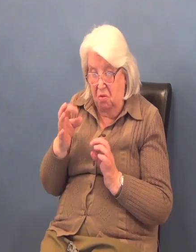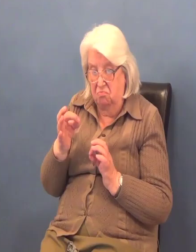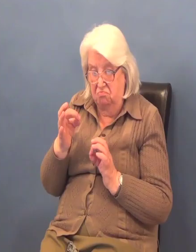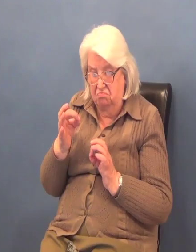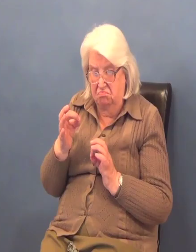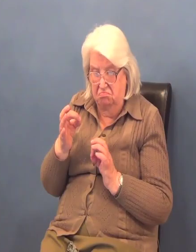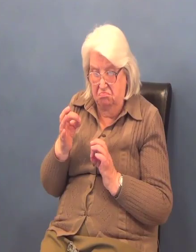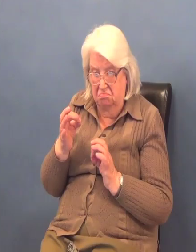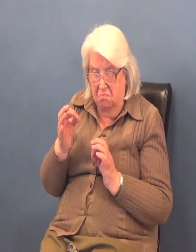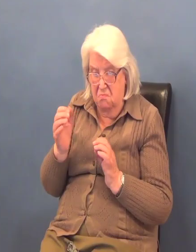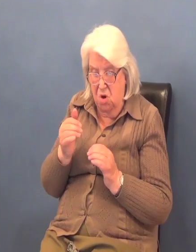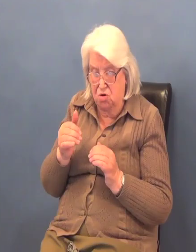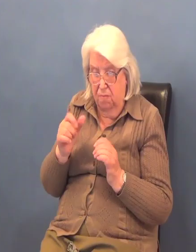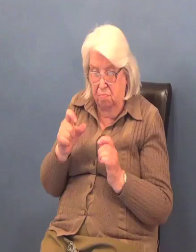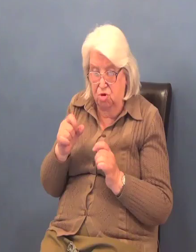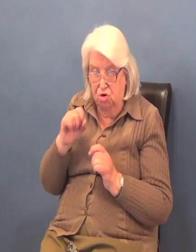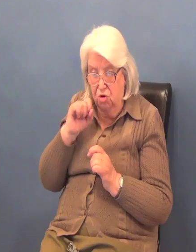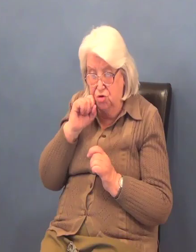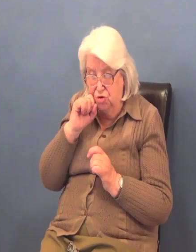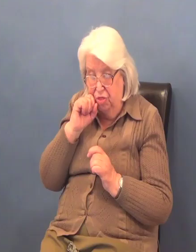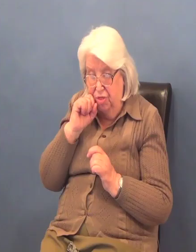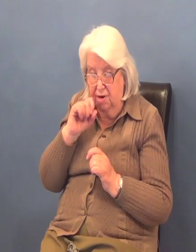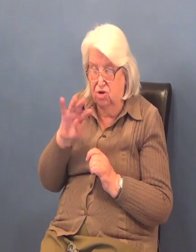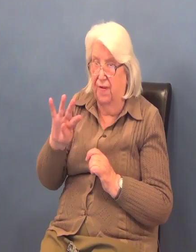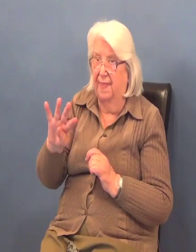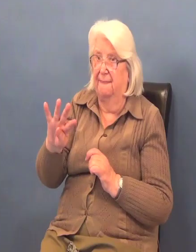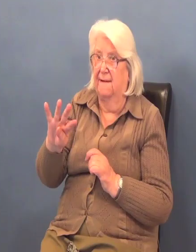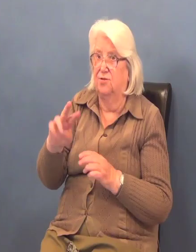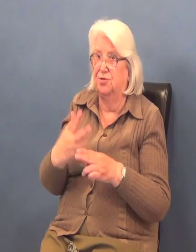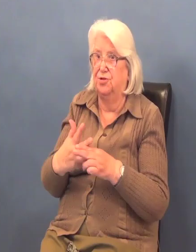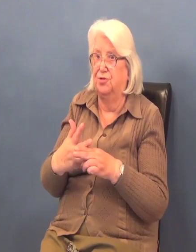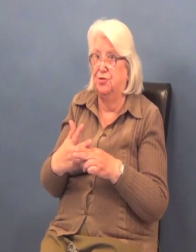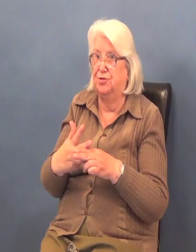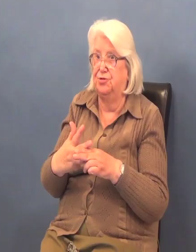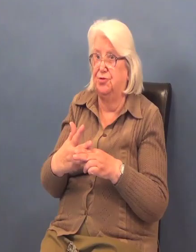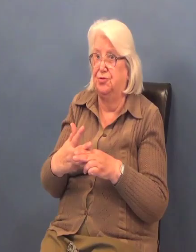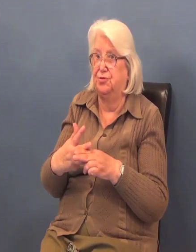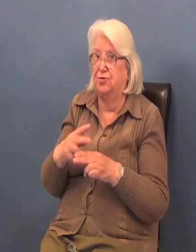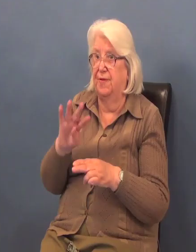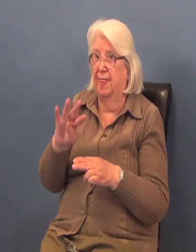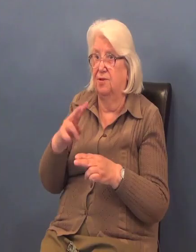To może być godzina czwarta trzydzieści?